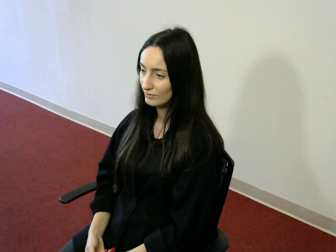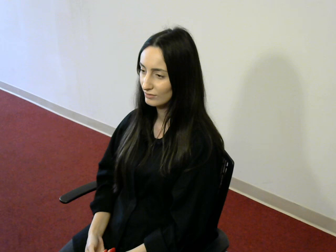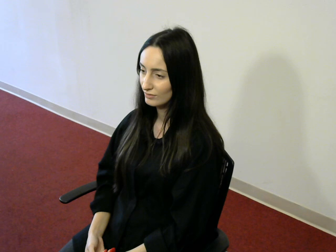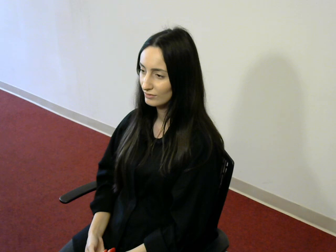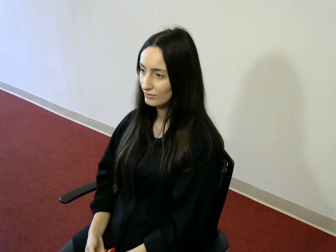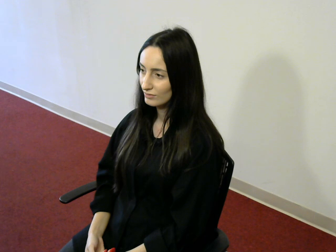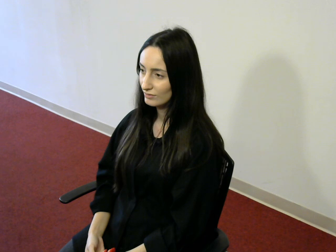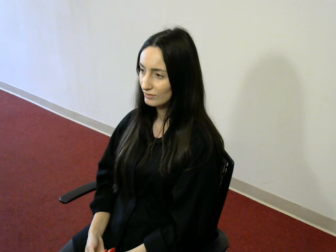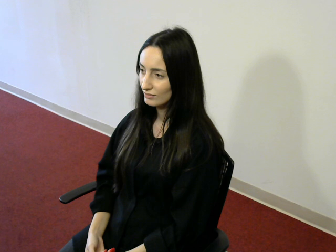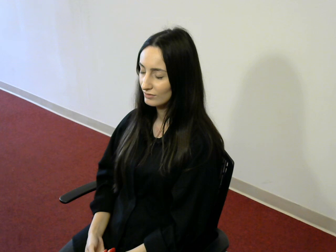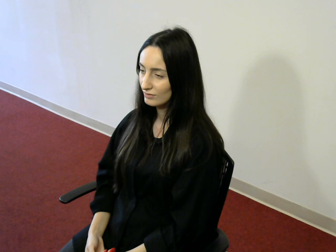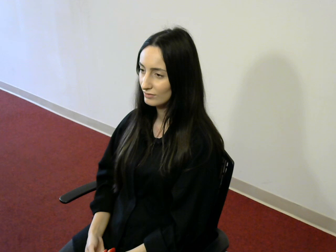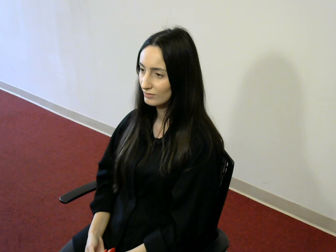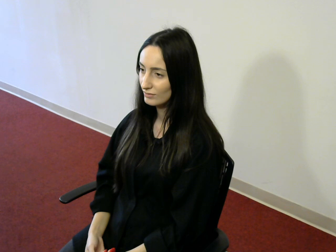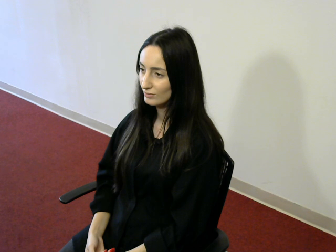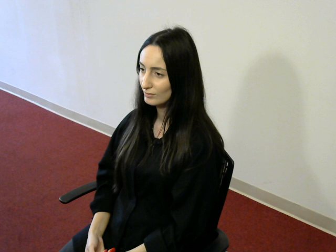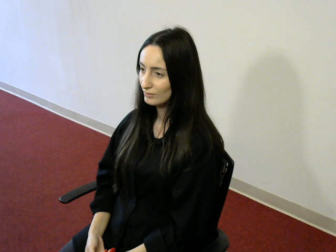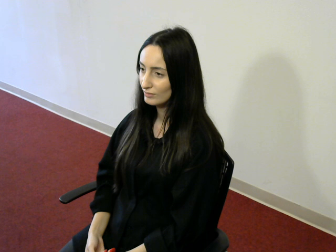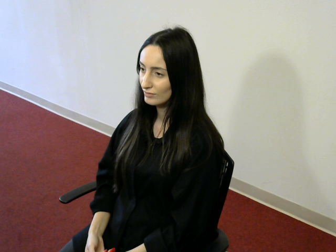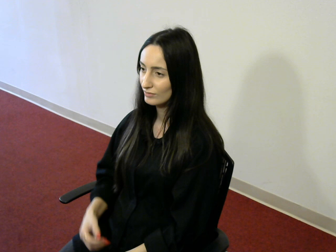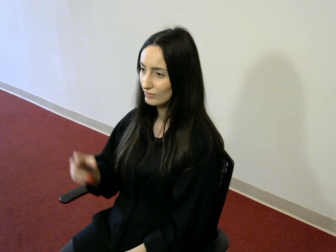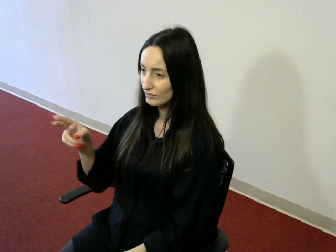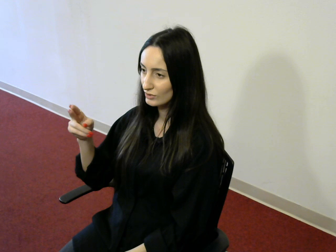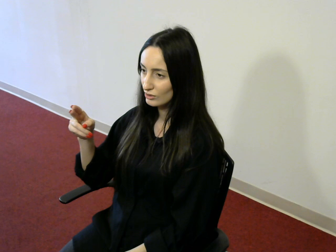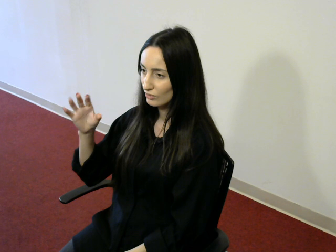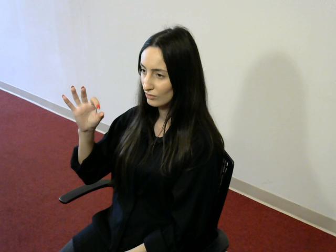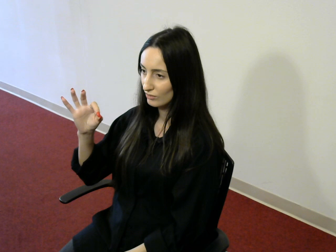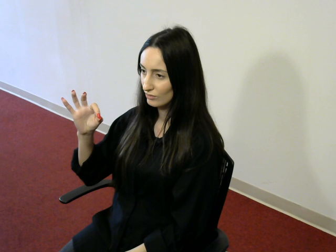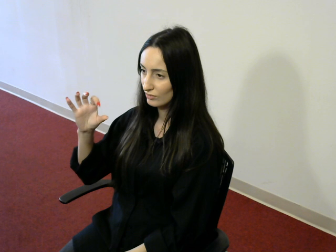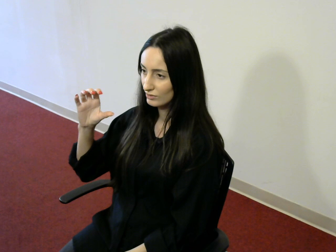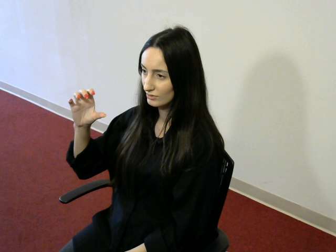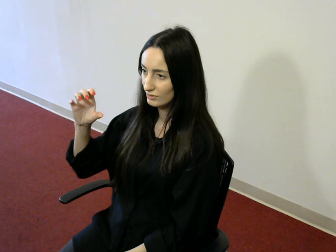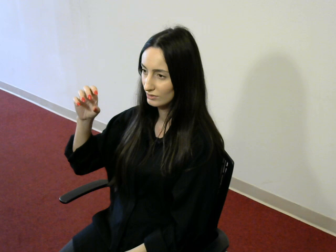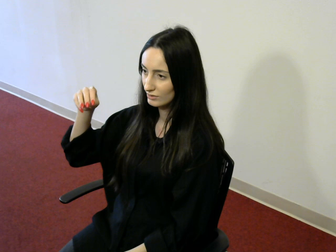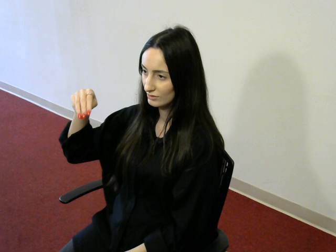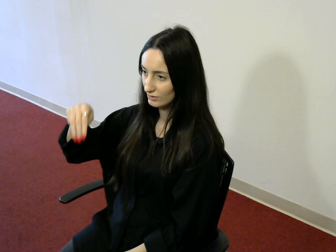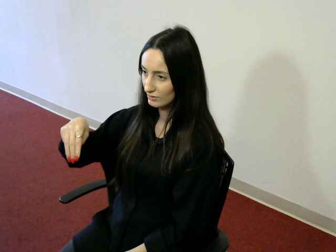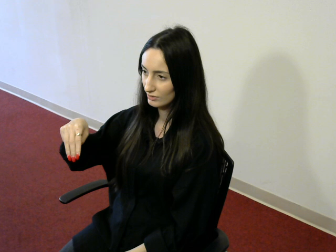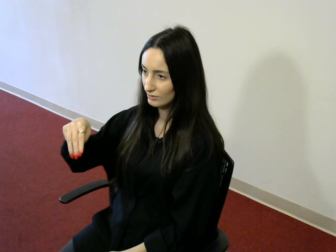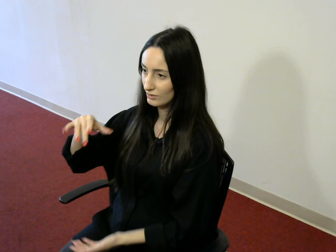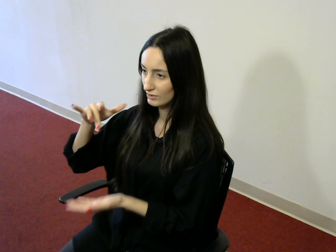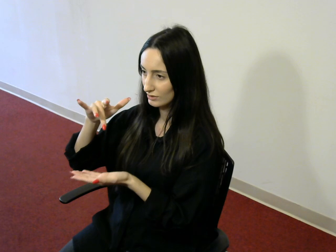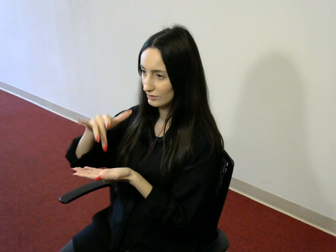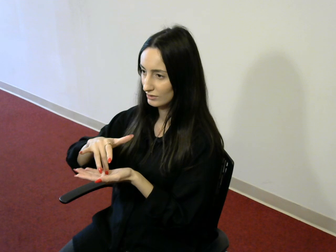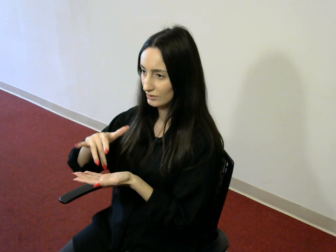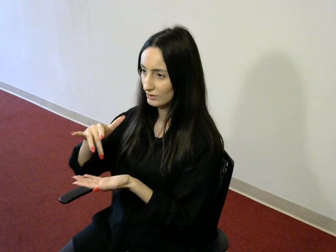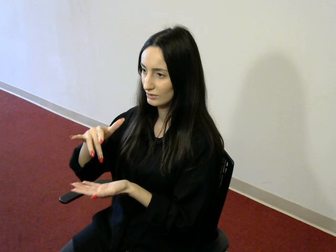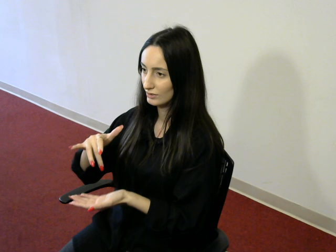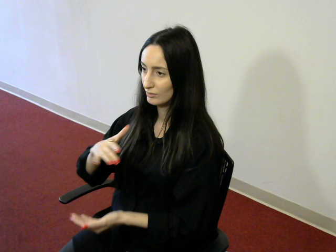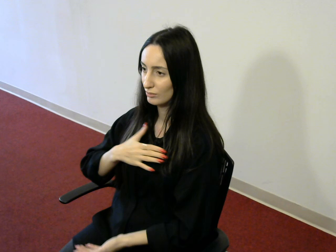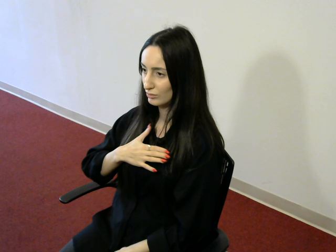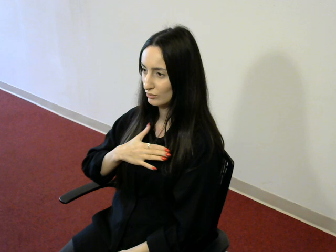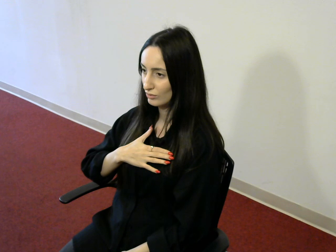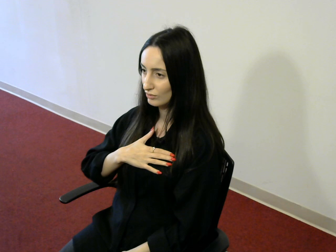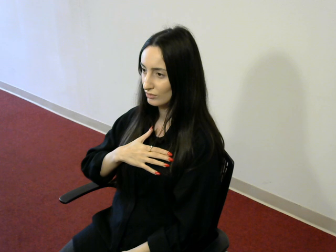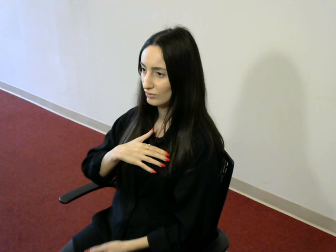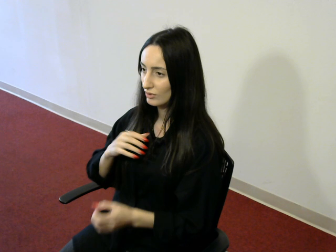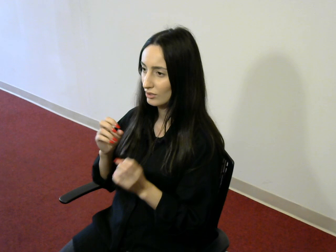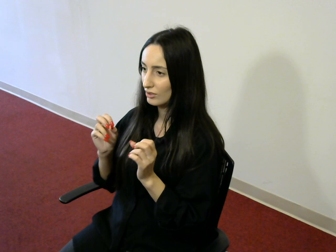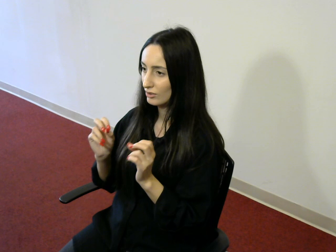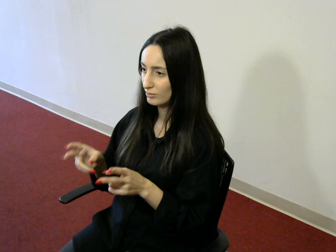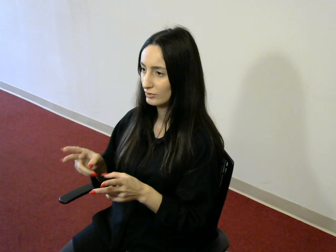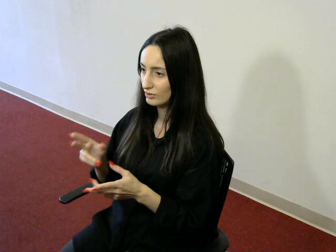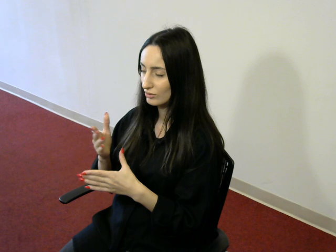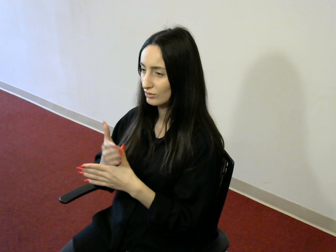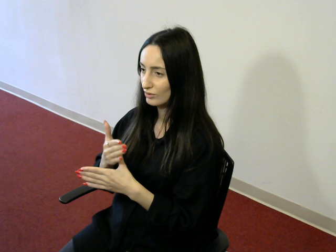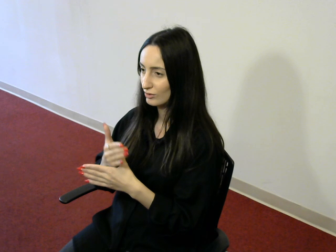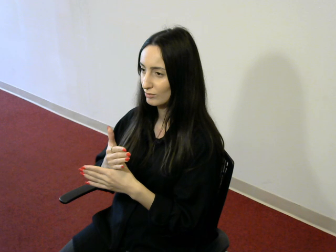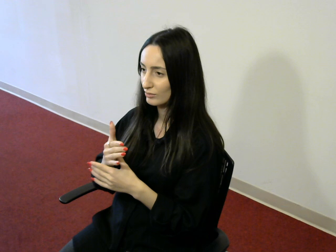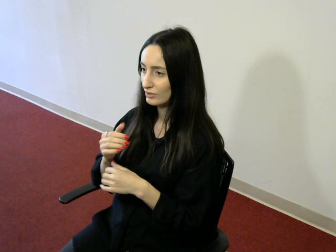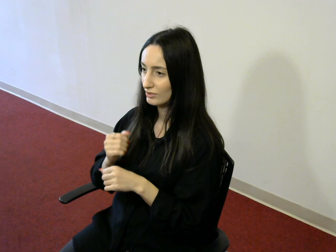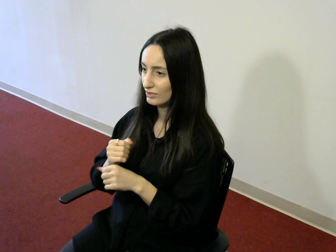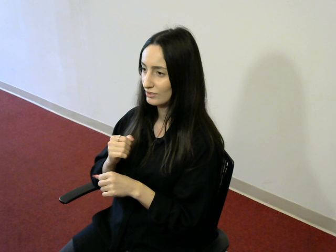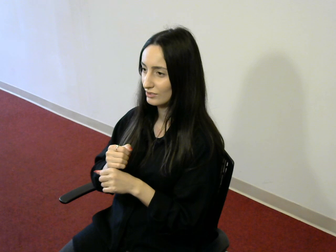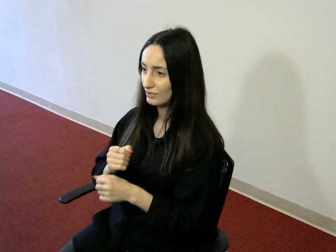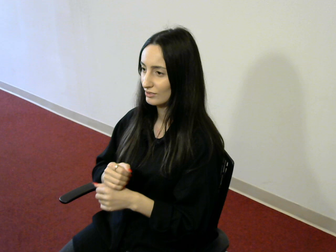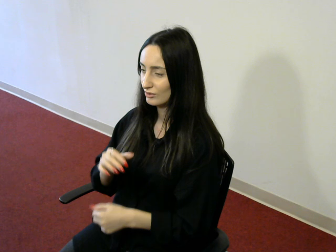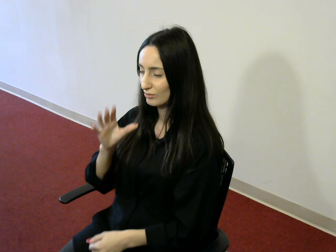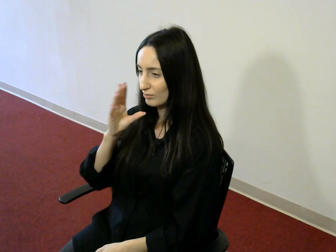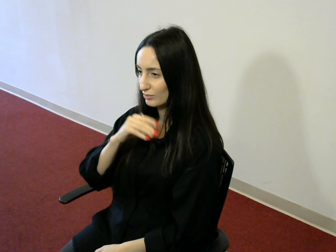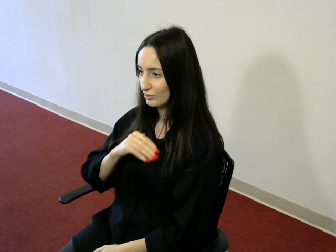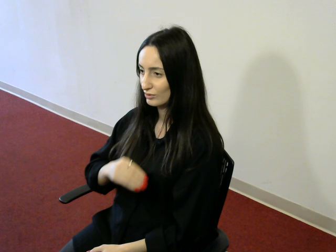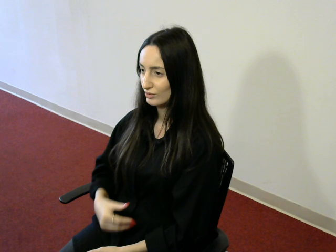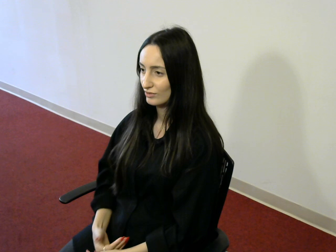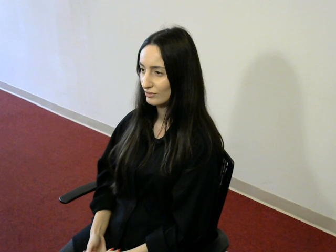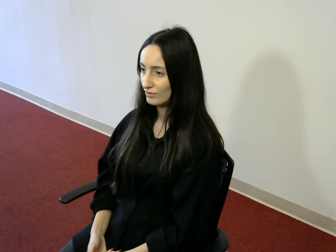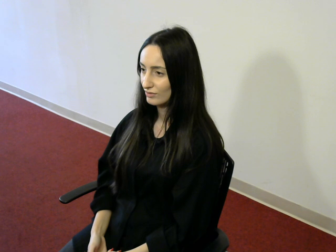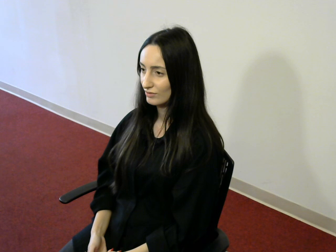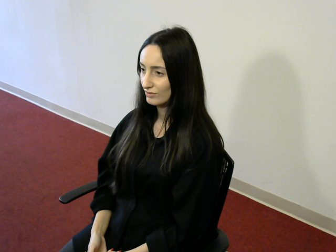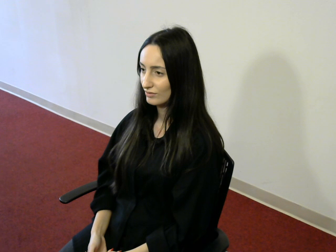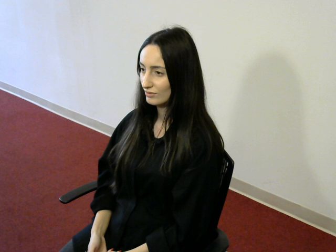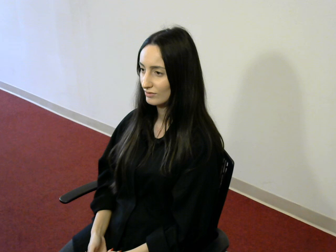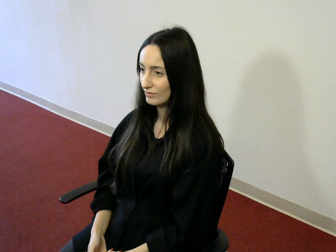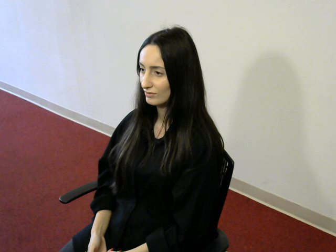DOST Mərkəzlərində iş saatı,qrafiki necədir?